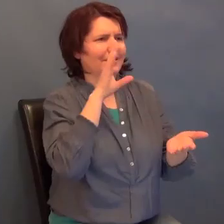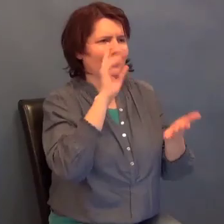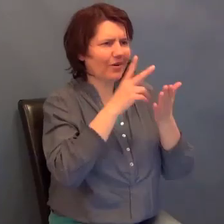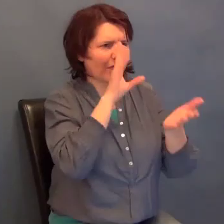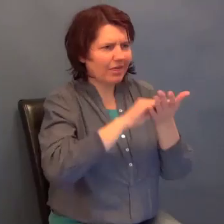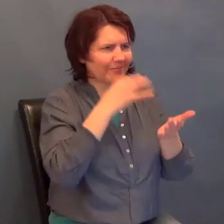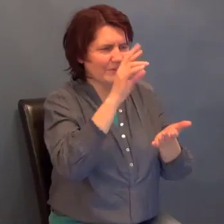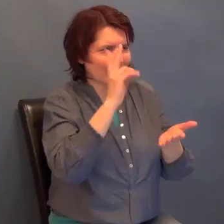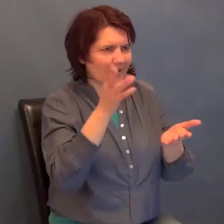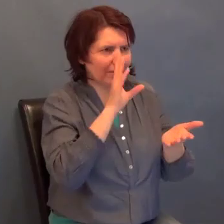Po raz drugi mam powtórzyć pytanie?